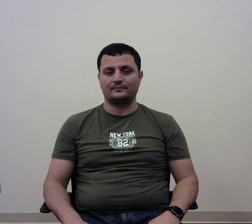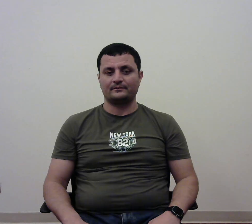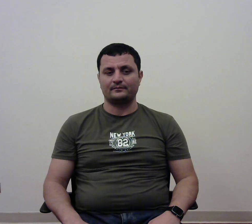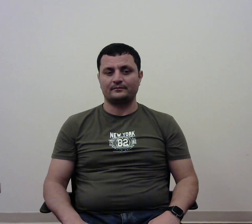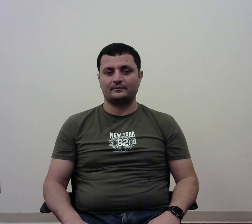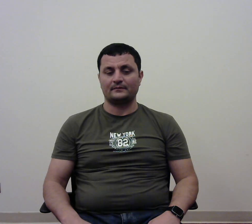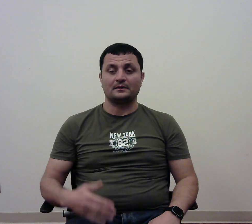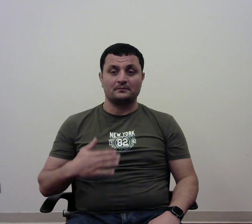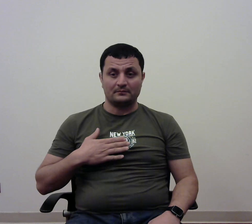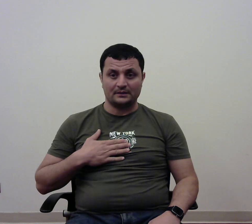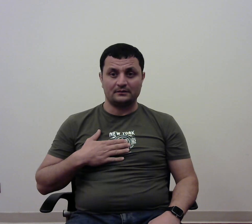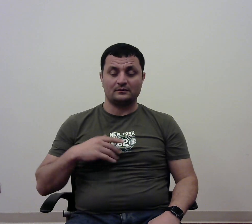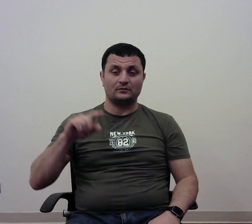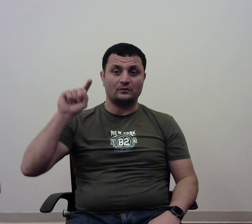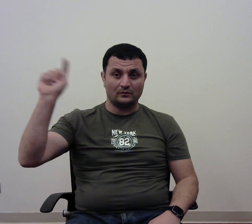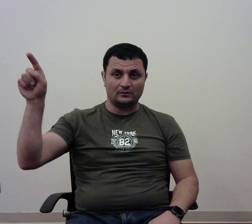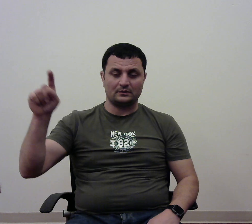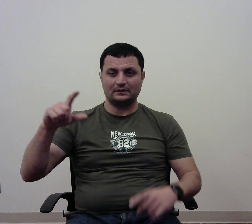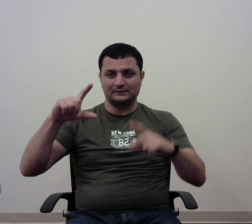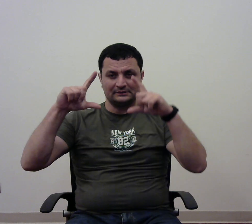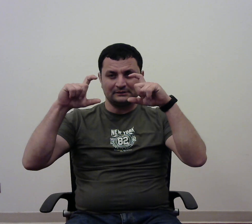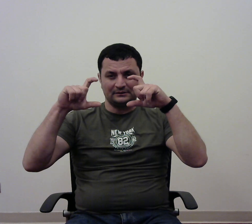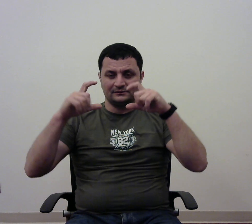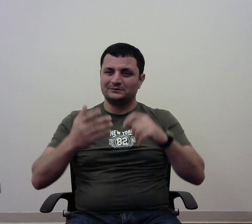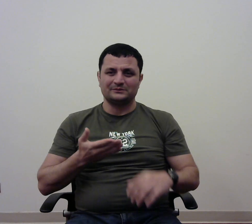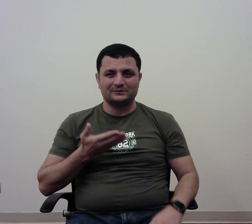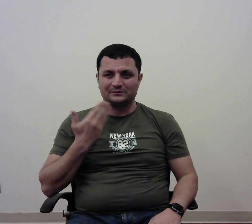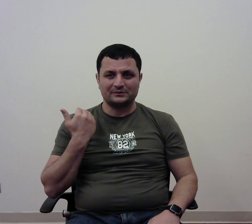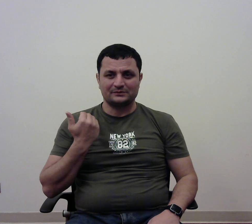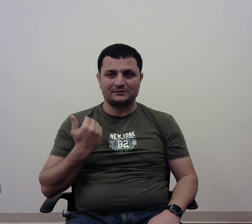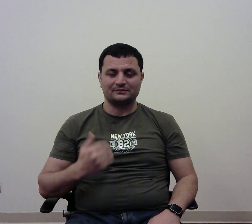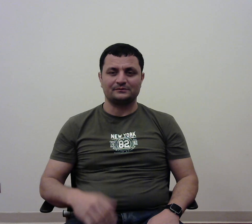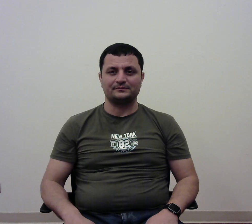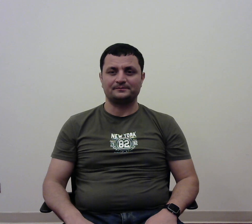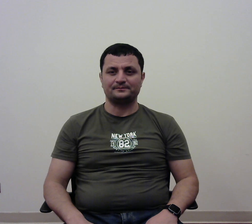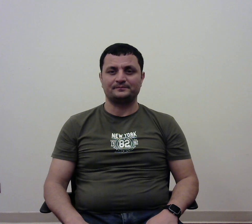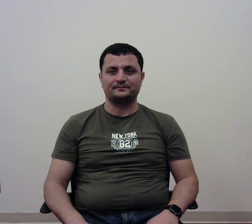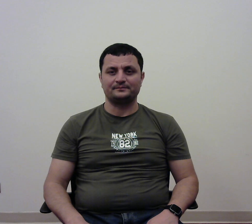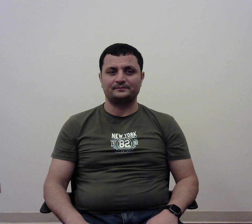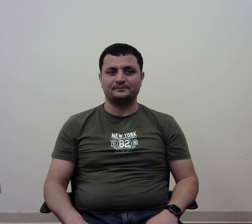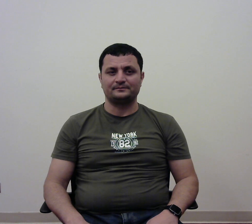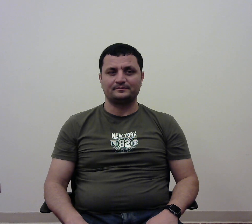Məndə onun şəkli yoxdur